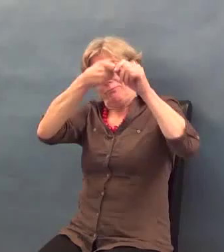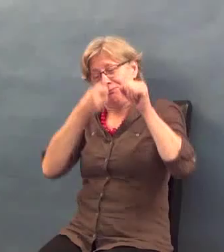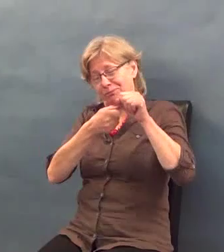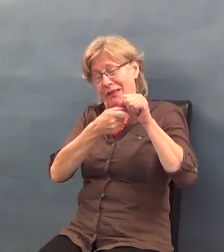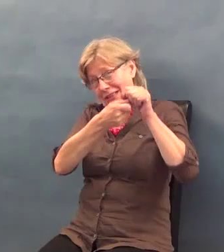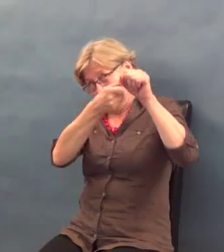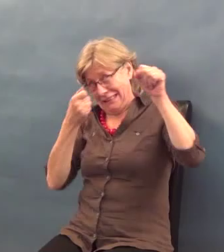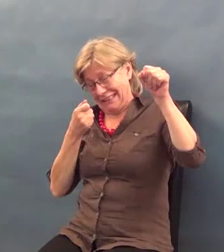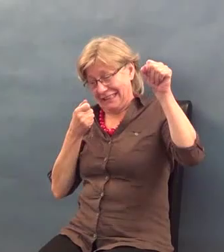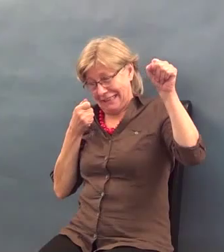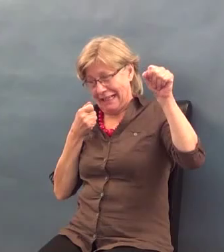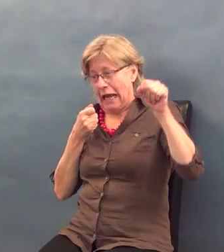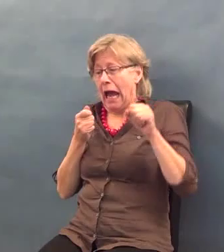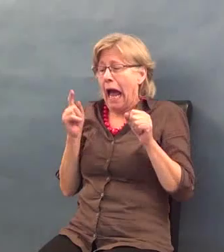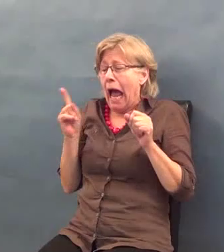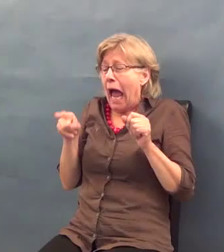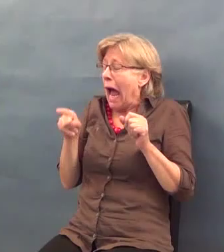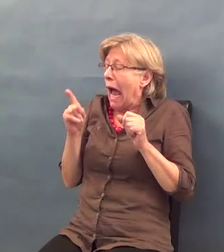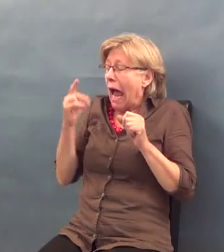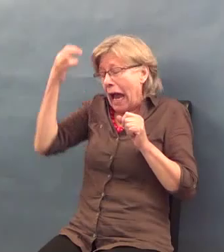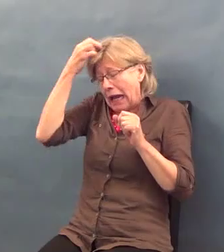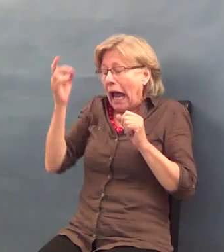Druga napina łuk.